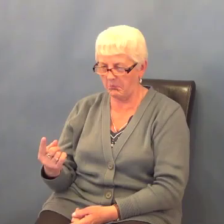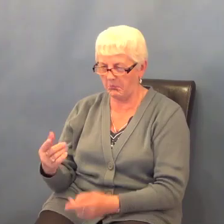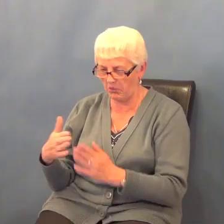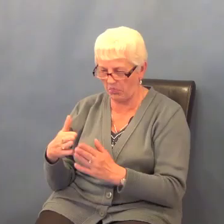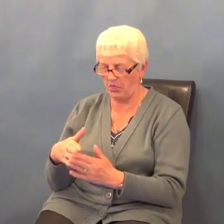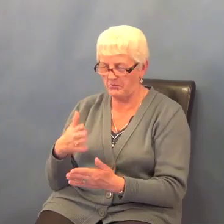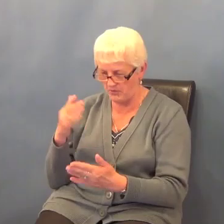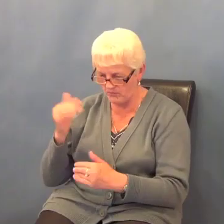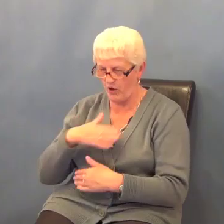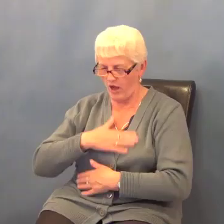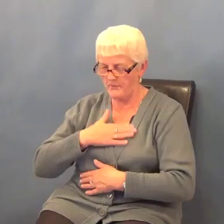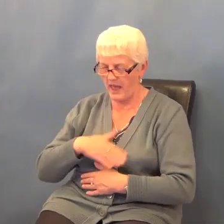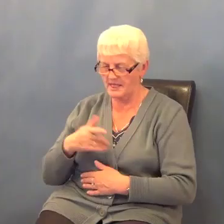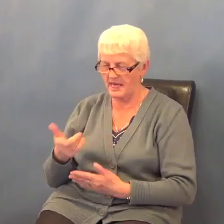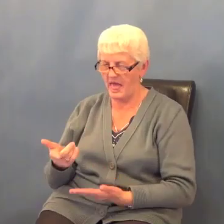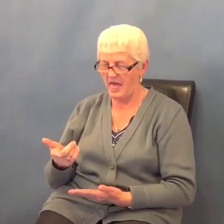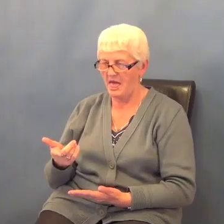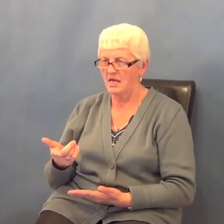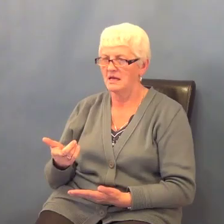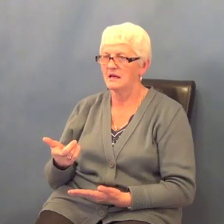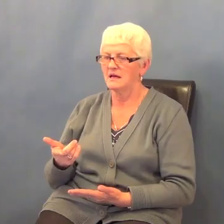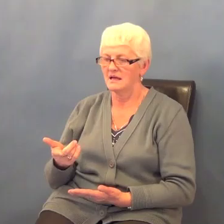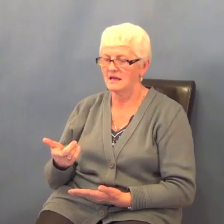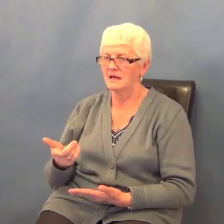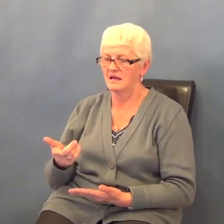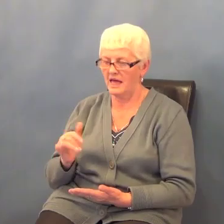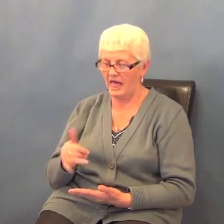W domu można się kąpać, jak?